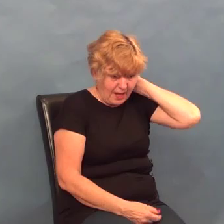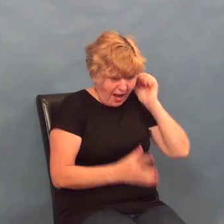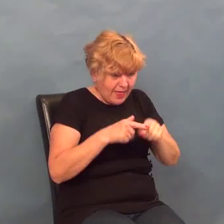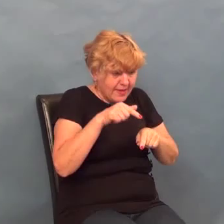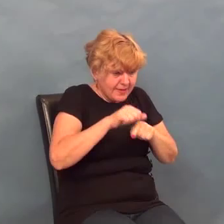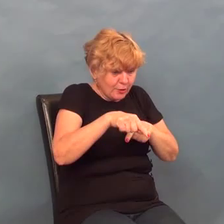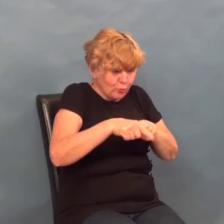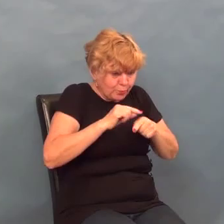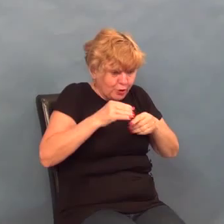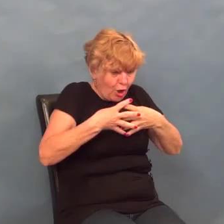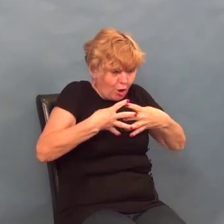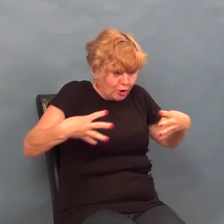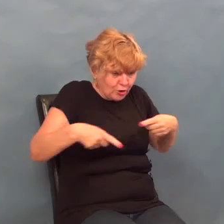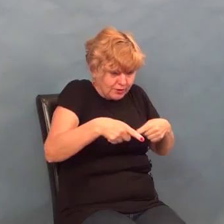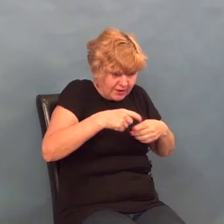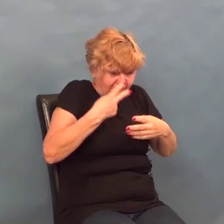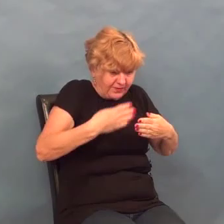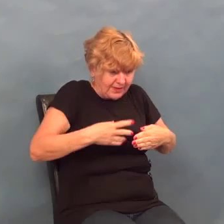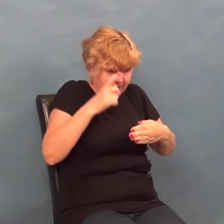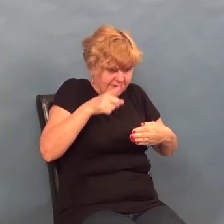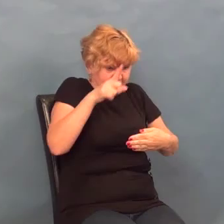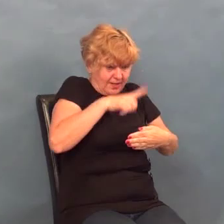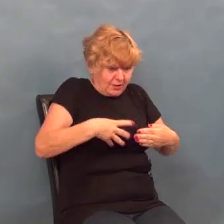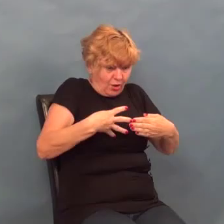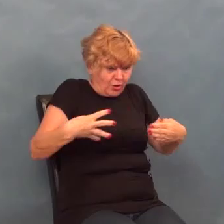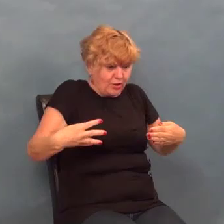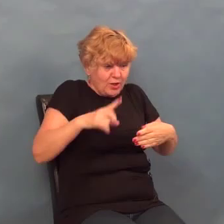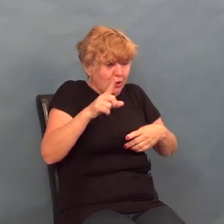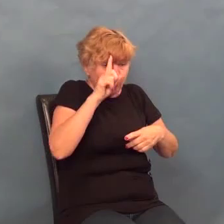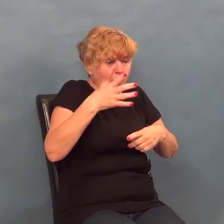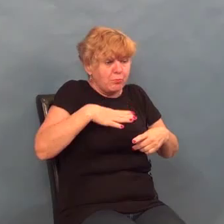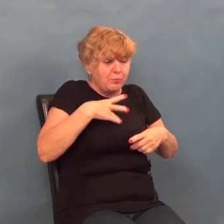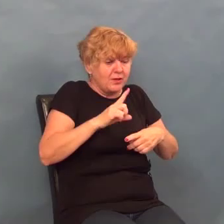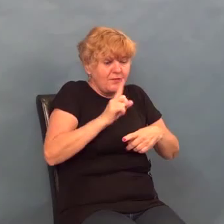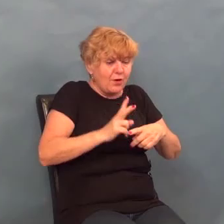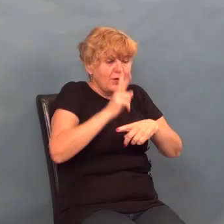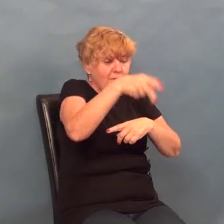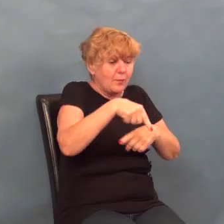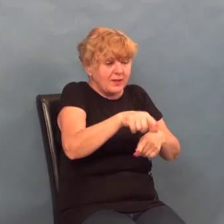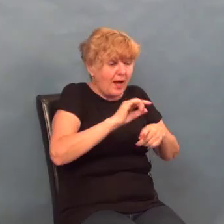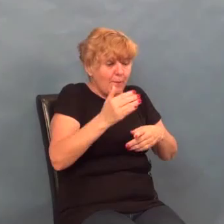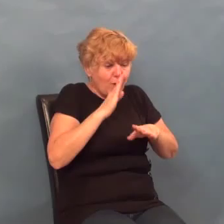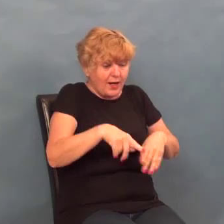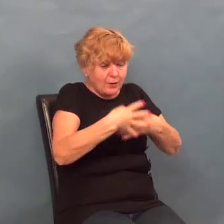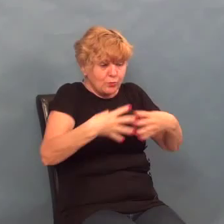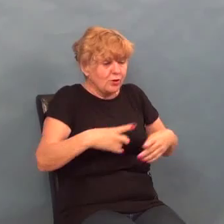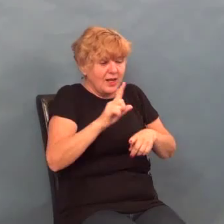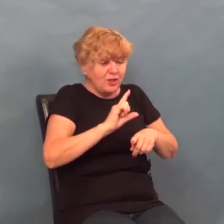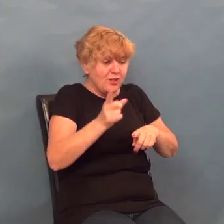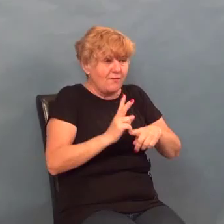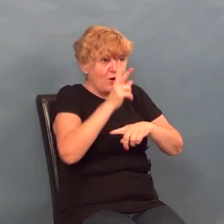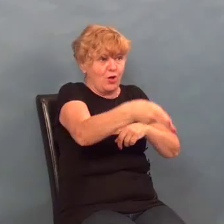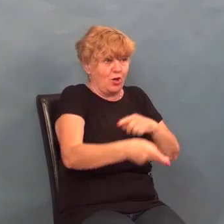Widać, że jest okrągły znak zakazu, a na nim widać ogrodzenie, to znaczy, że nie wolno tam wchodzić, ale ludzie nie przestrzegają zakazu i wskakują przez ogrodzenie, a tak nie wolno.